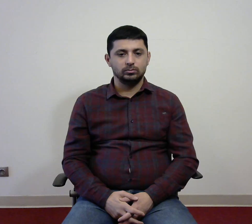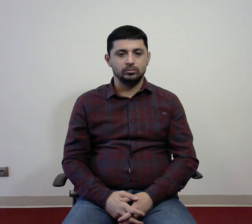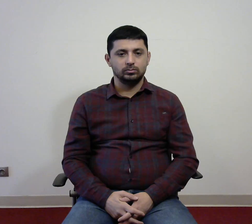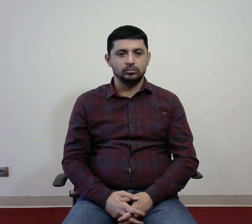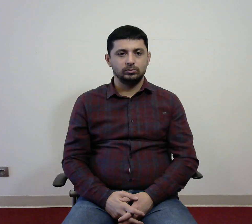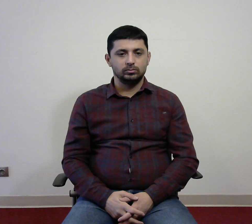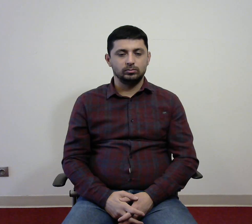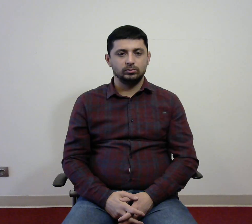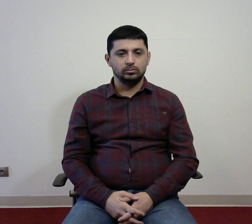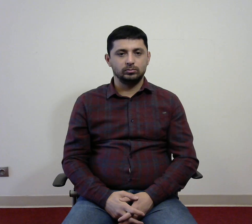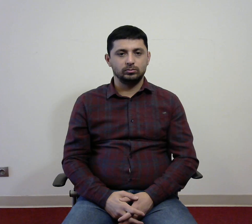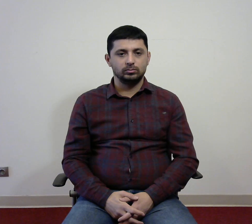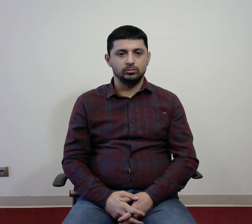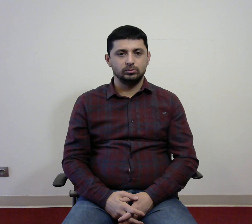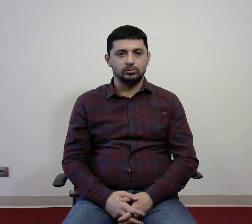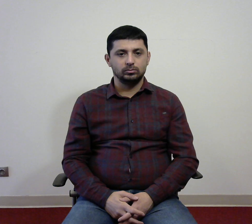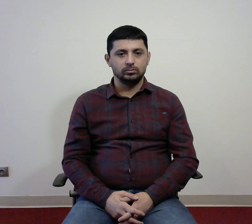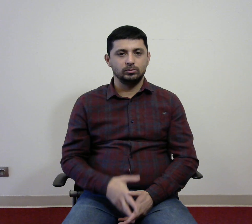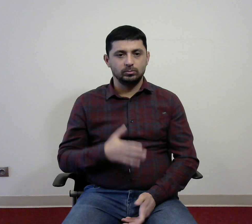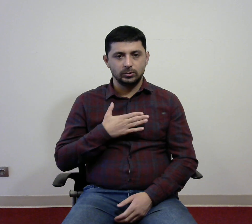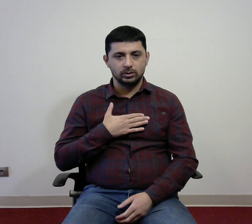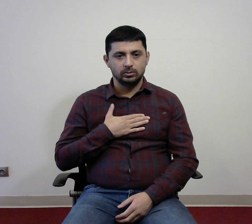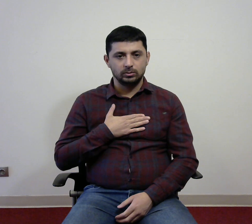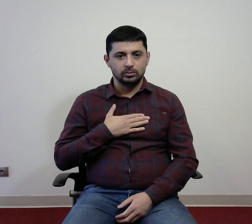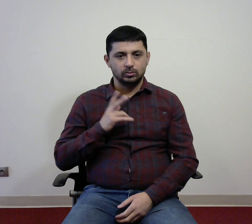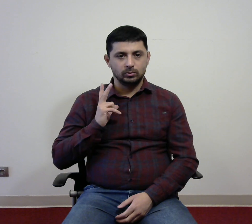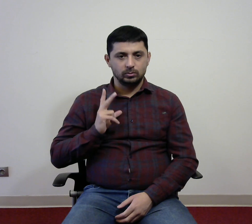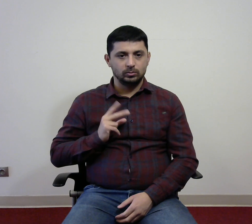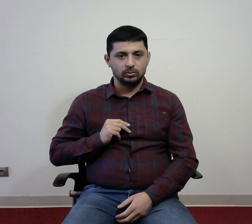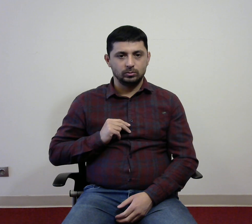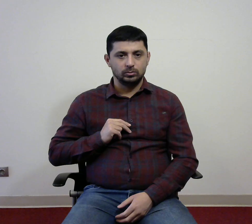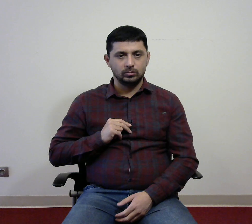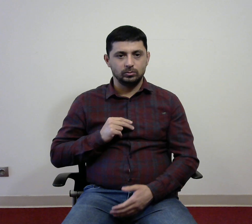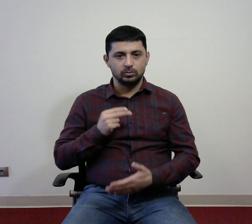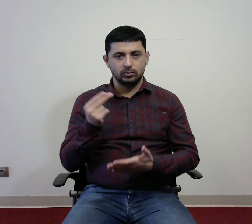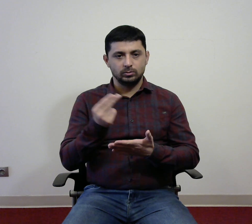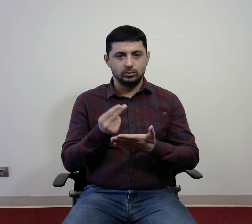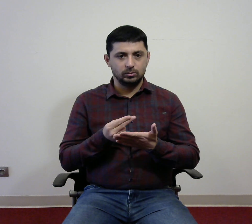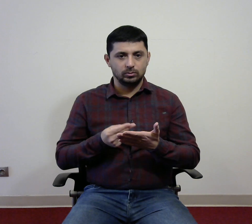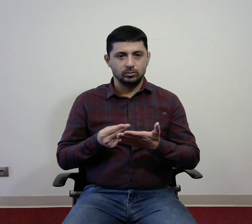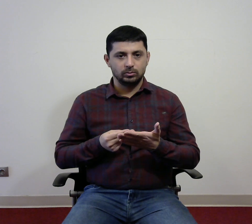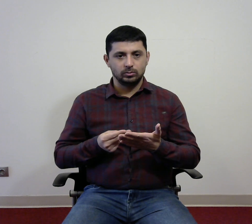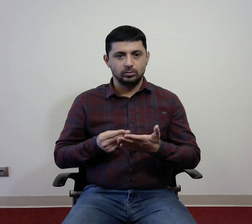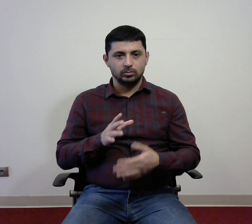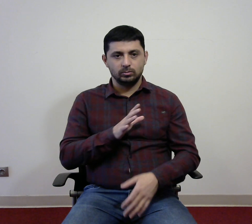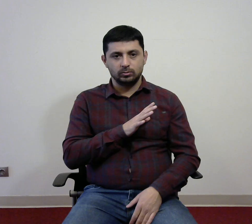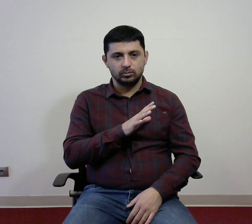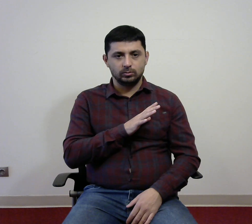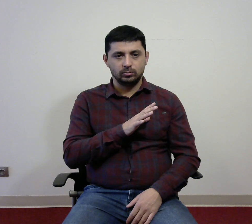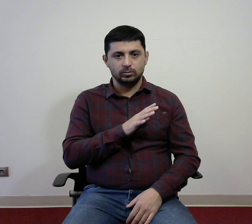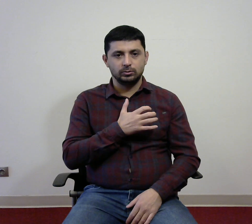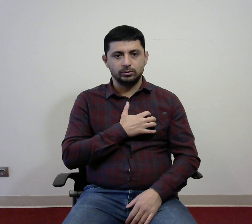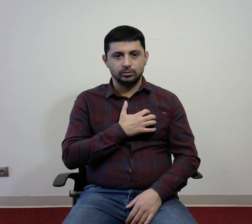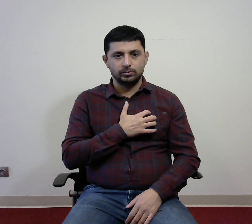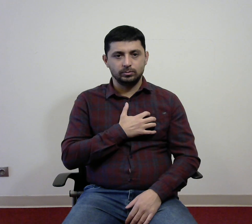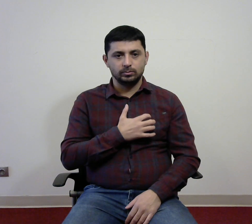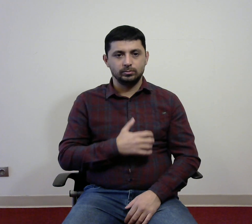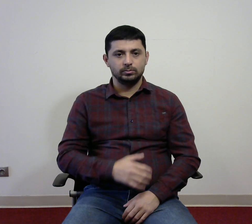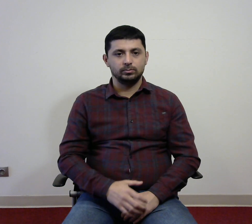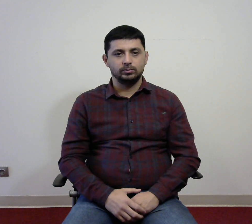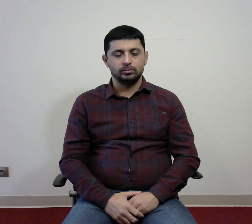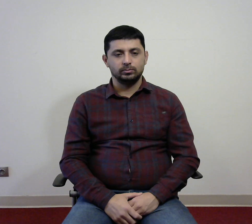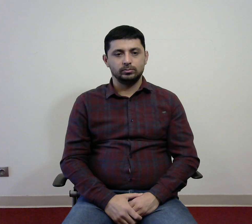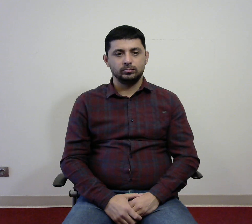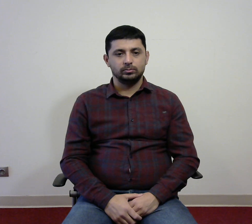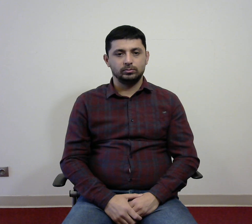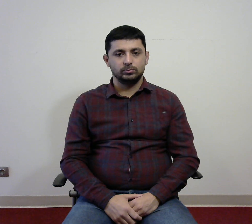Mənim qızım rəssam olmaq istəyir